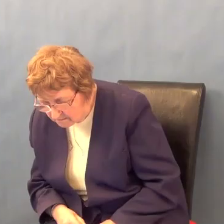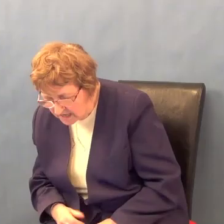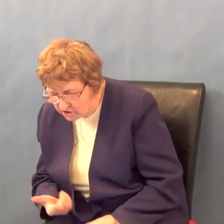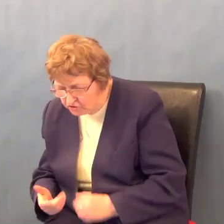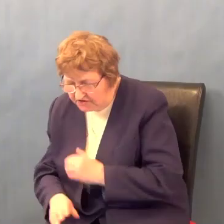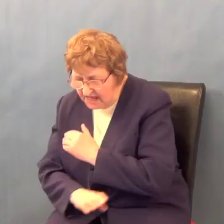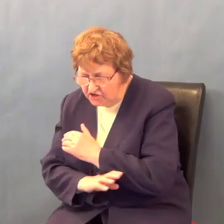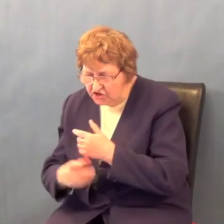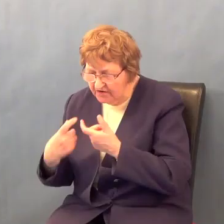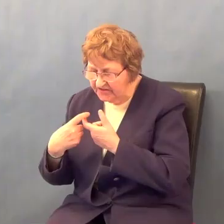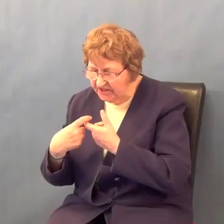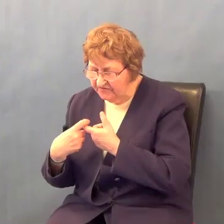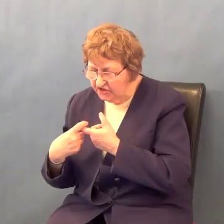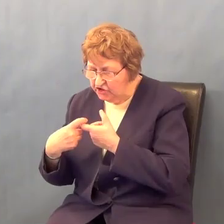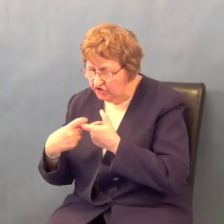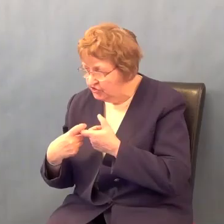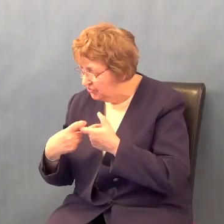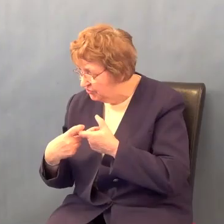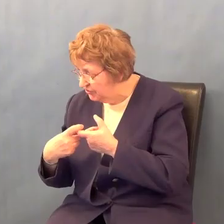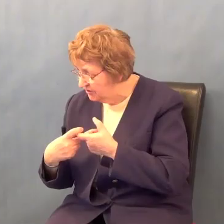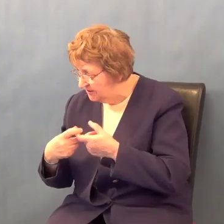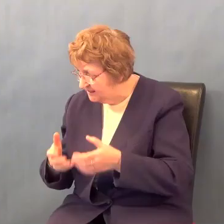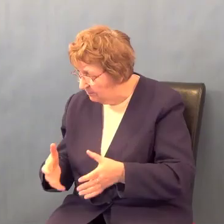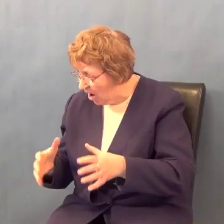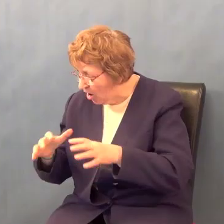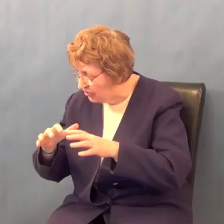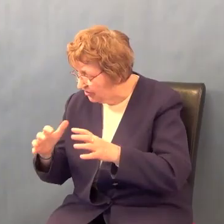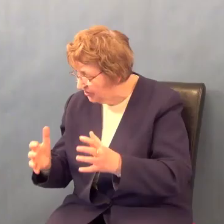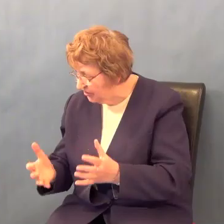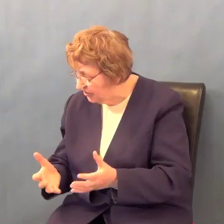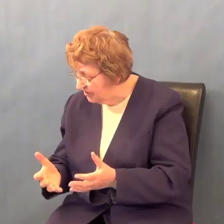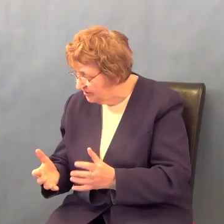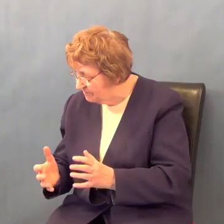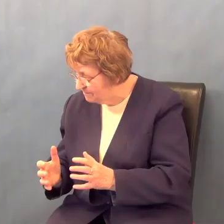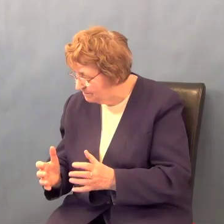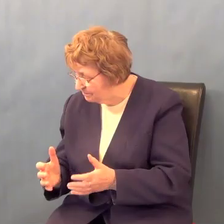Na drugim obrazku na drzewie coś wisi.